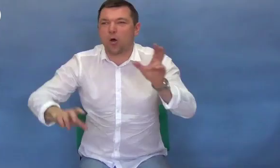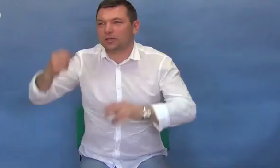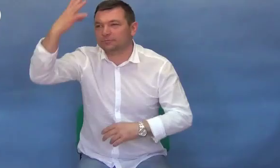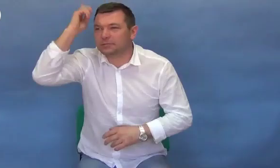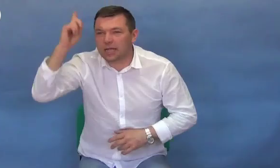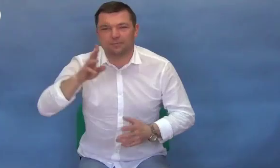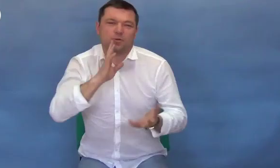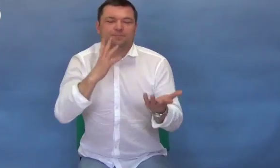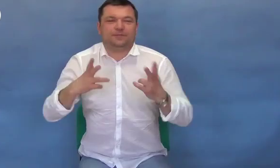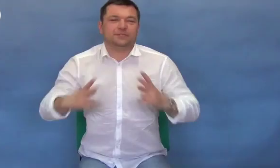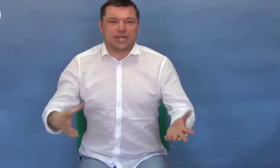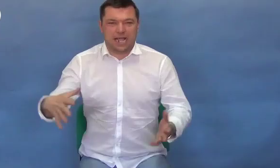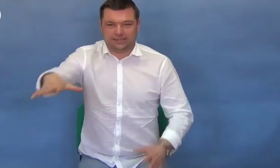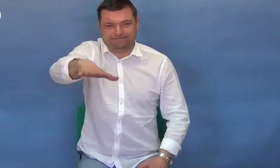Zakaz brania prysznica na wczasach.